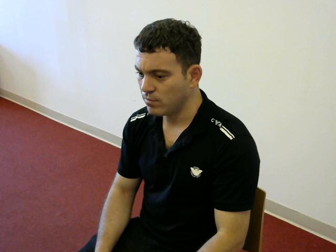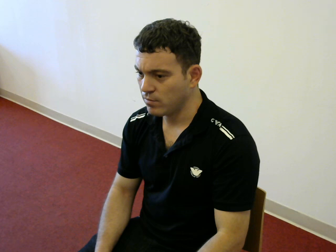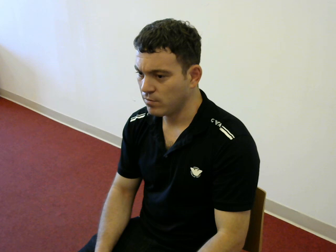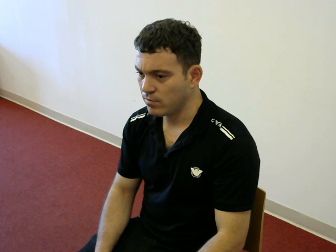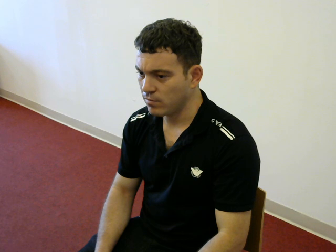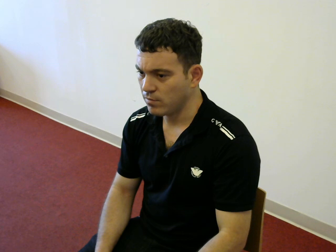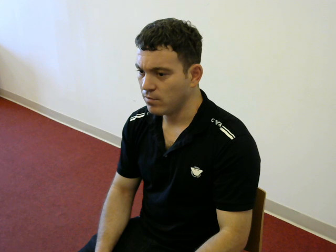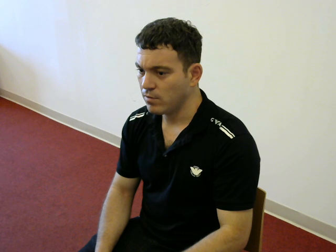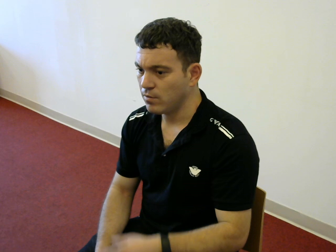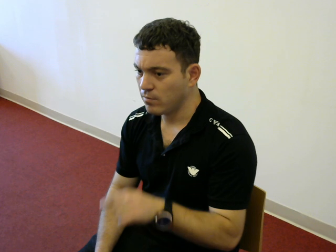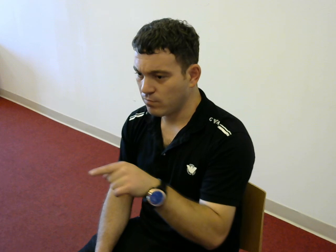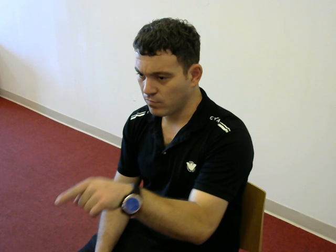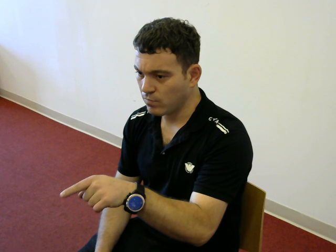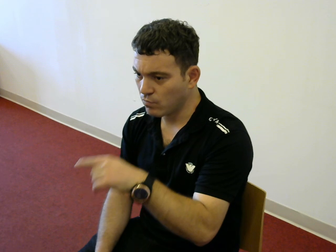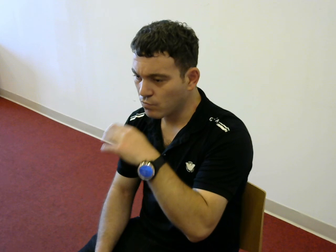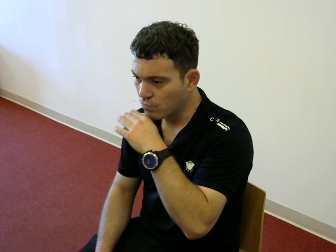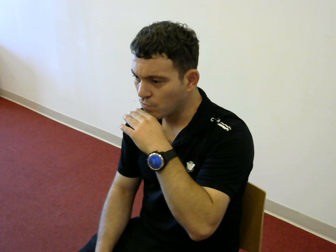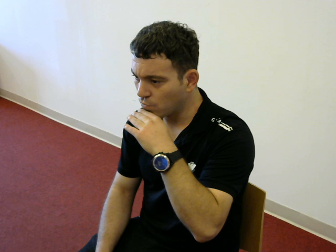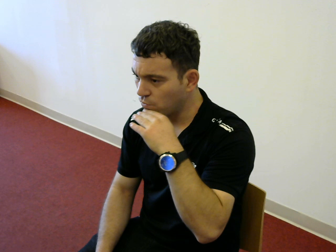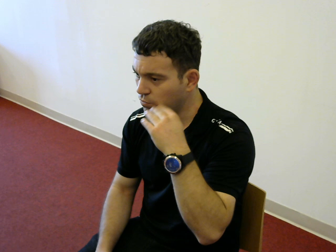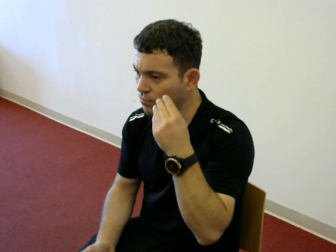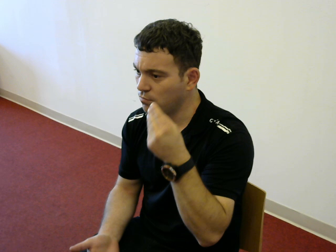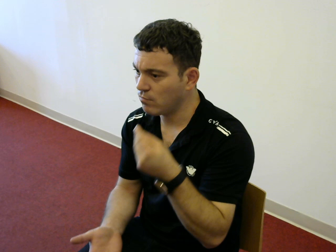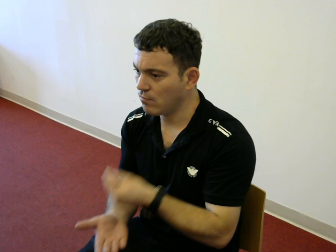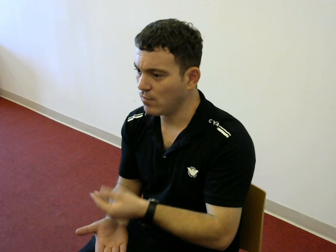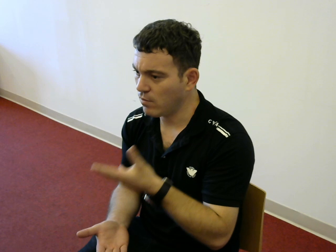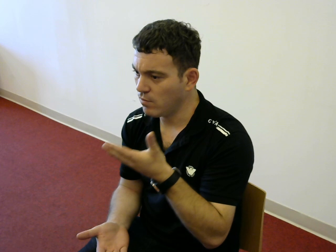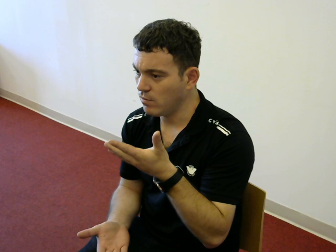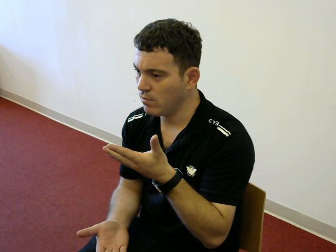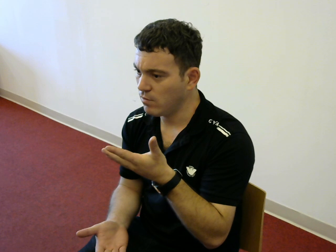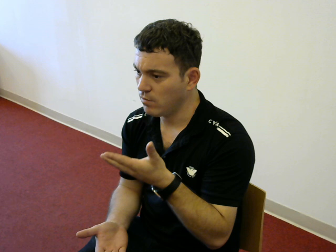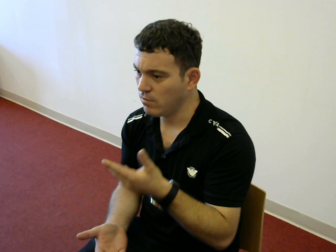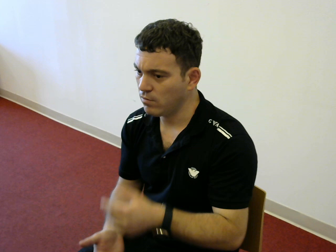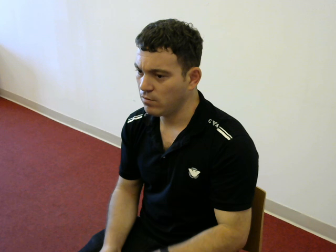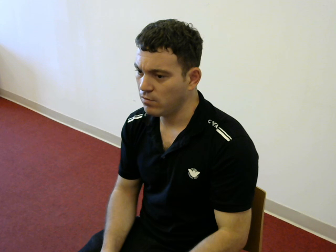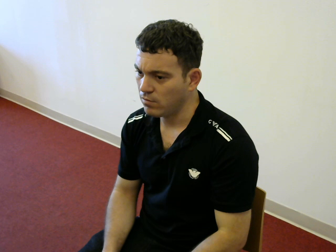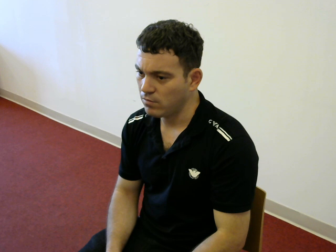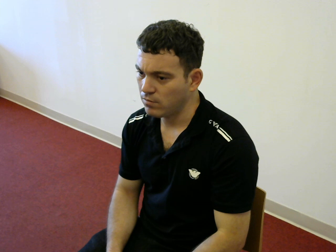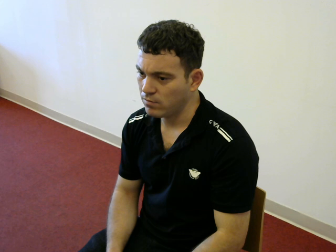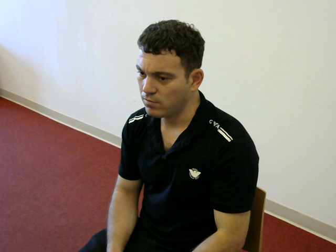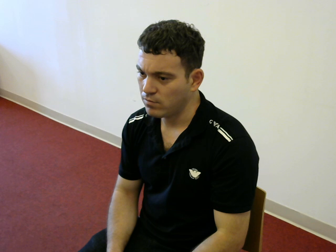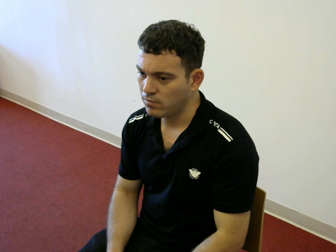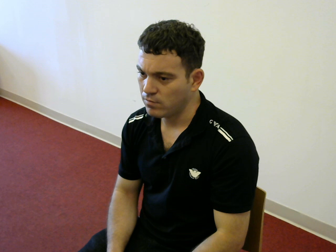Bu çox bahadır